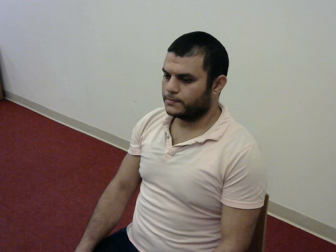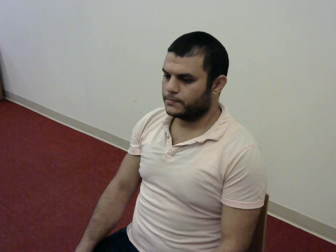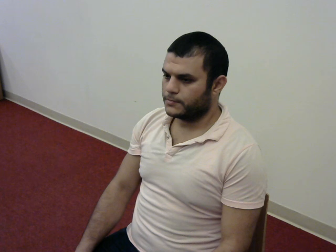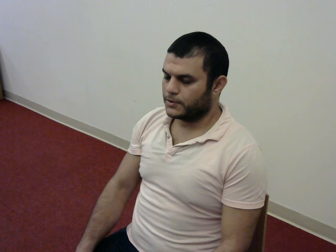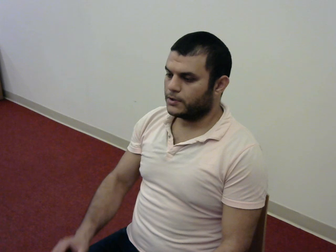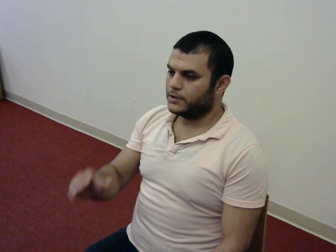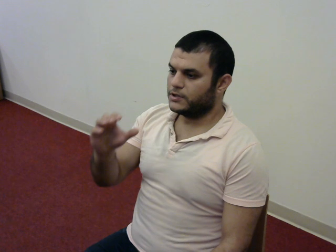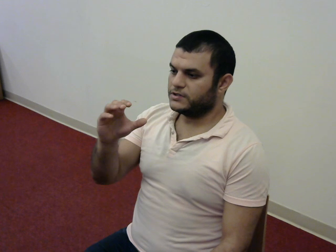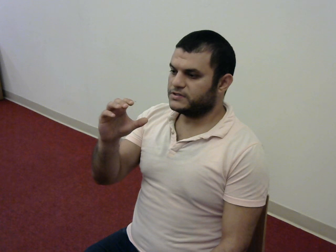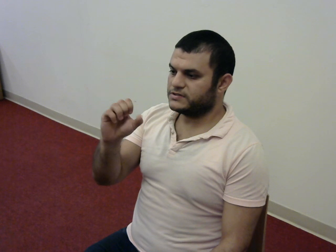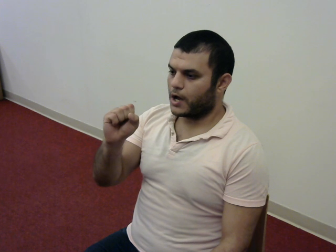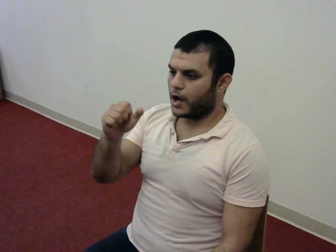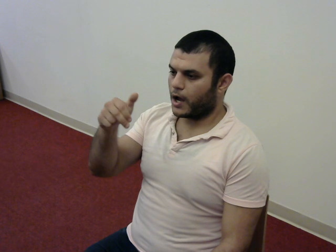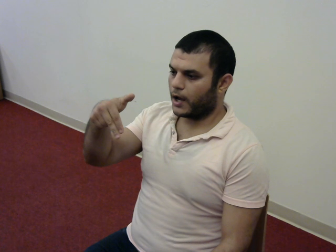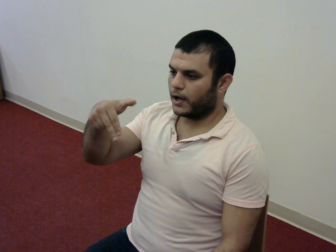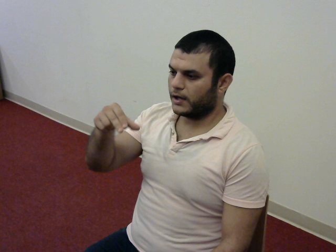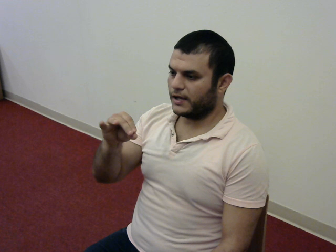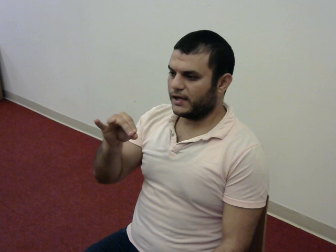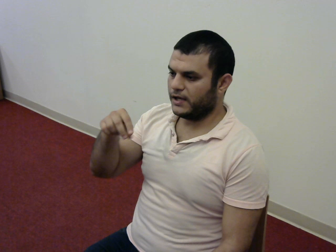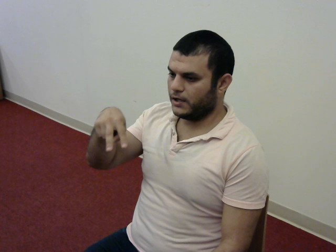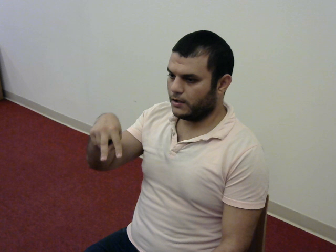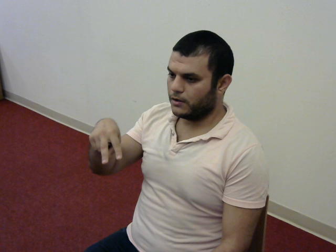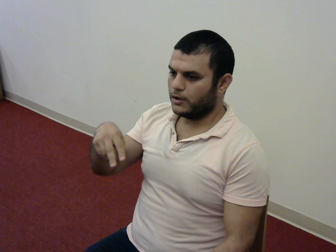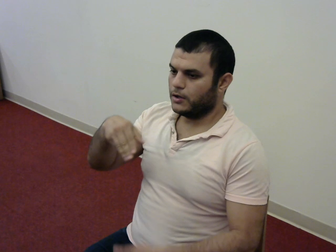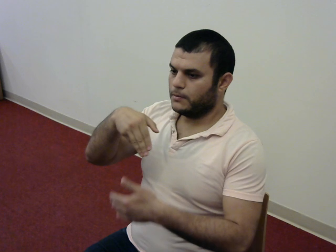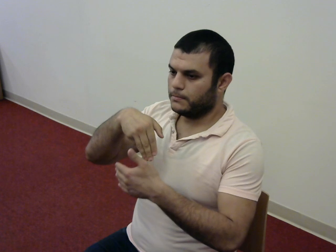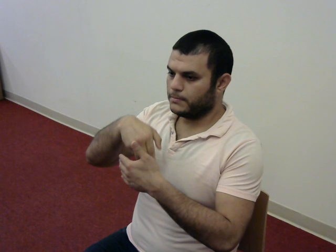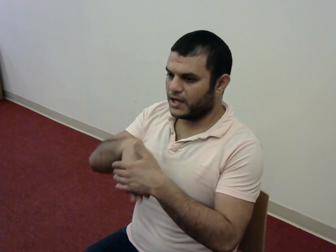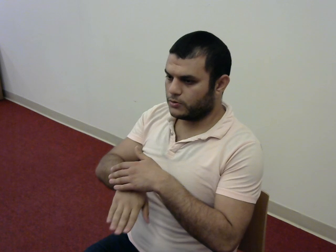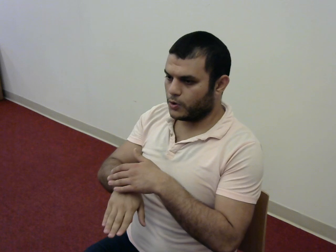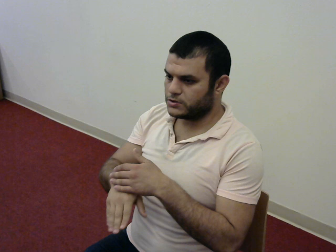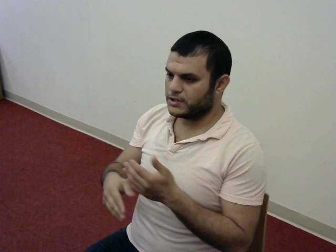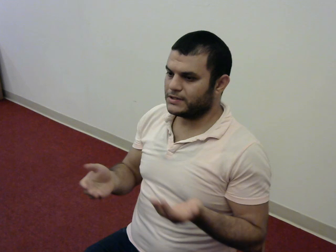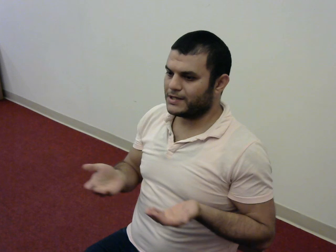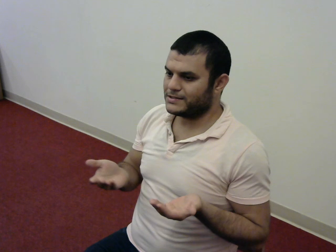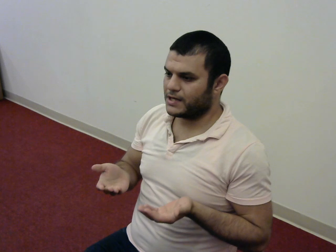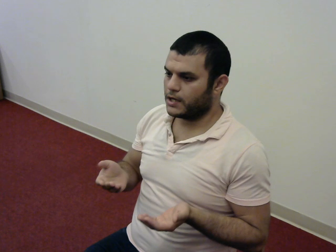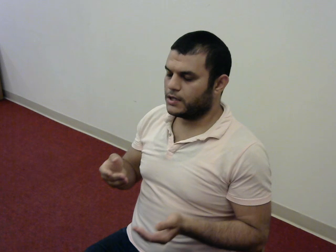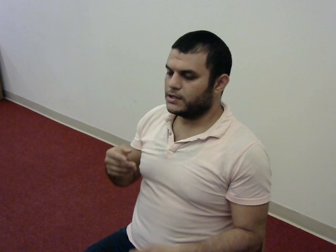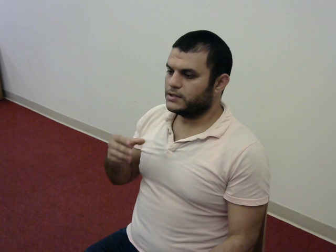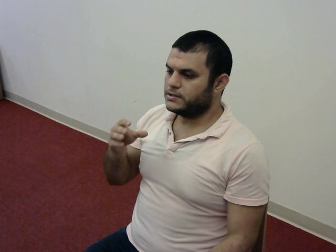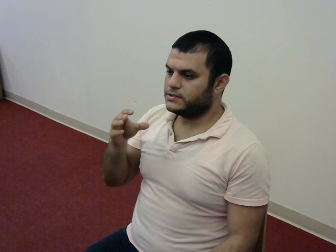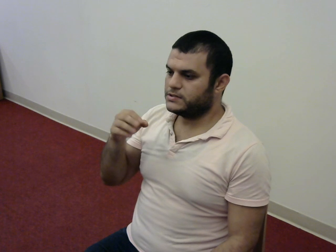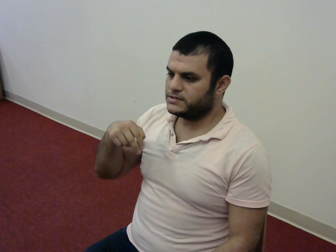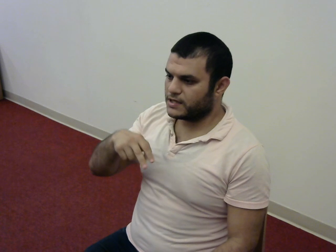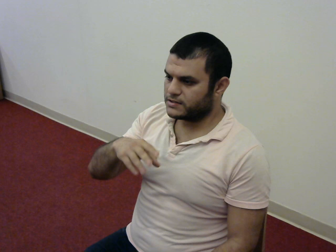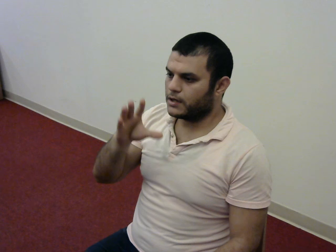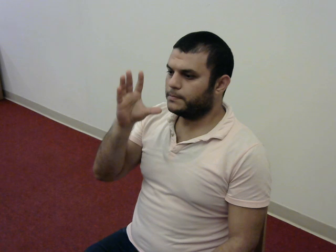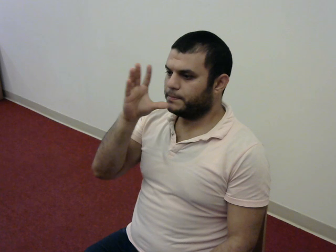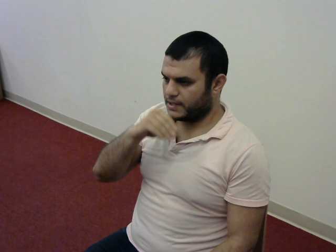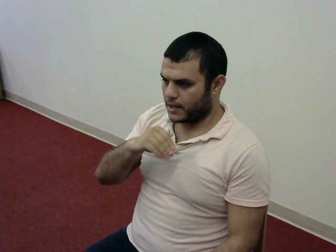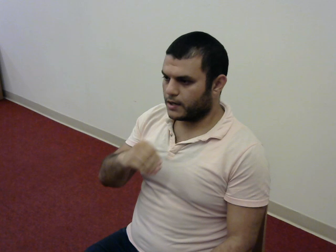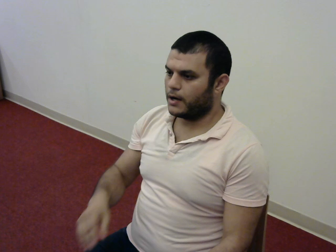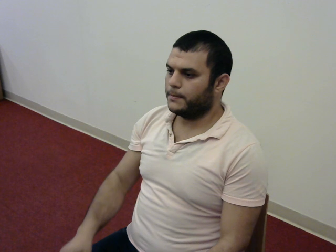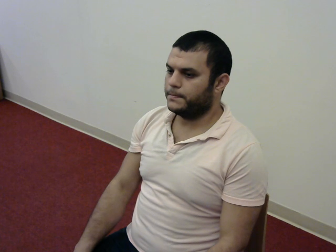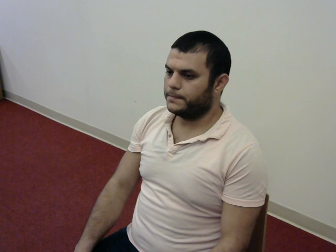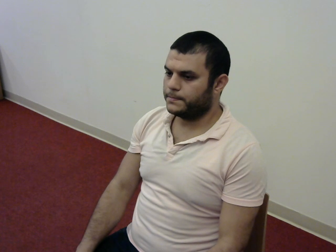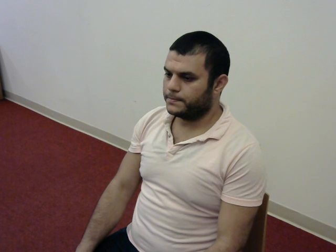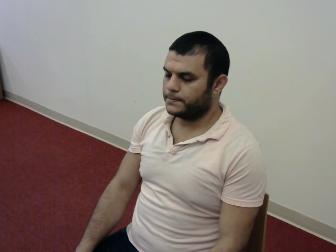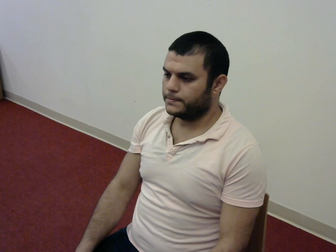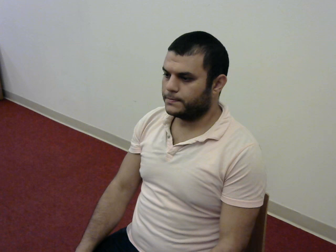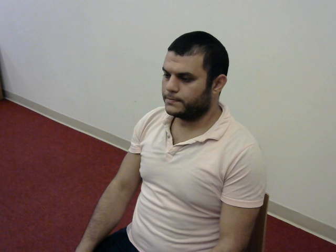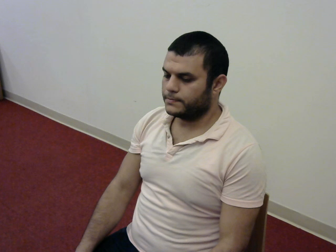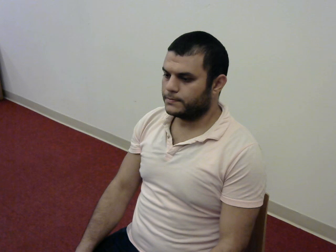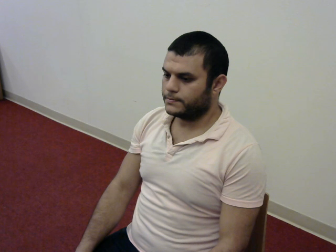Sahil metrosuna necə gedə bilərəm?